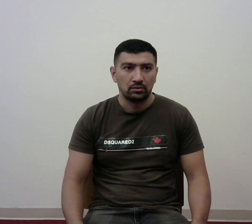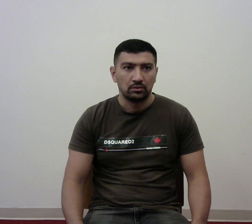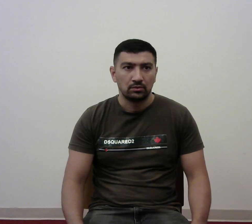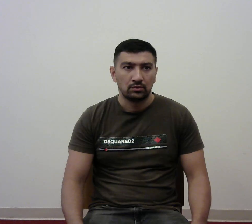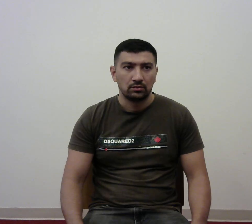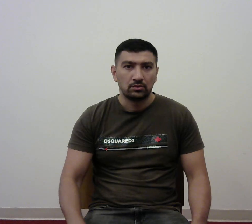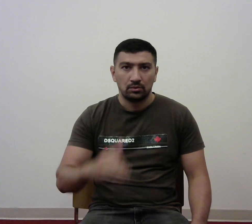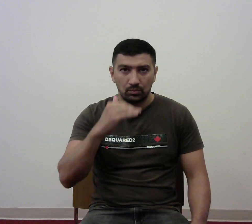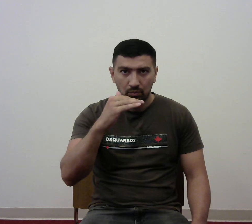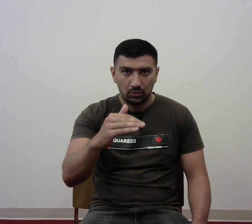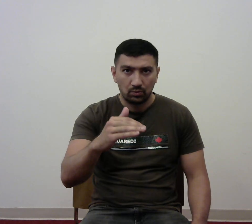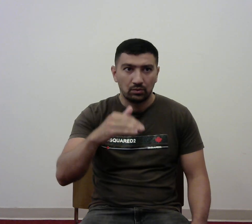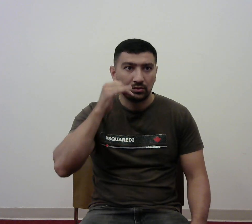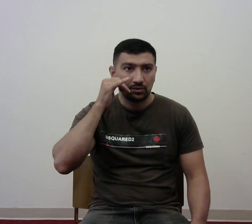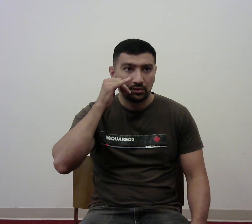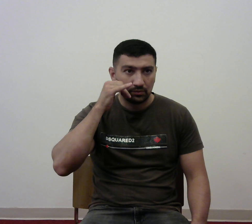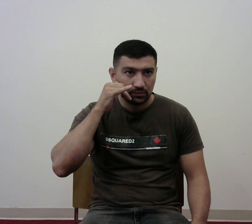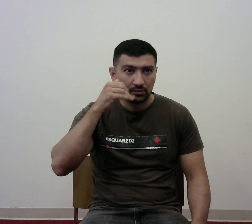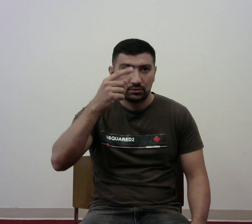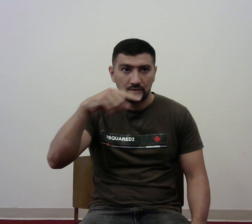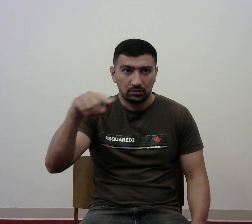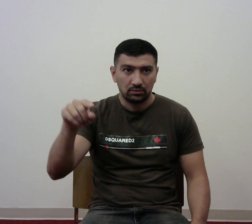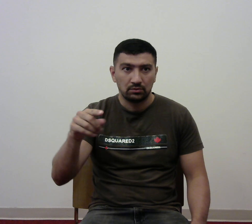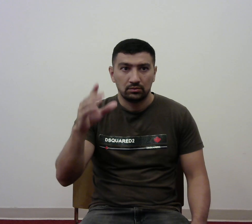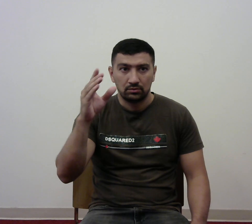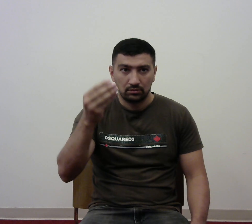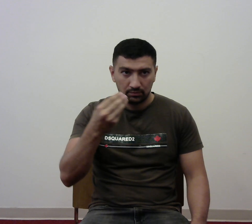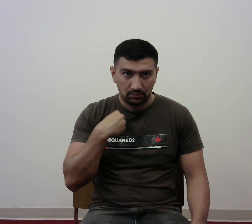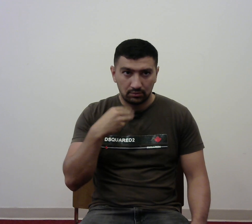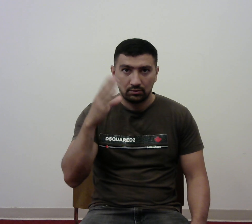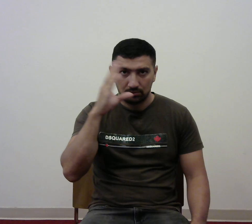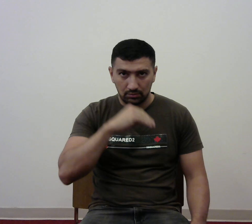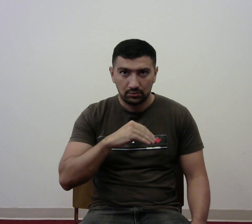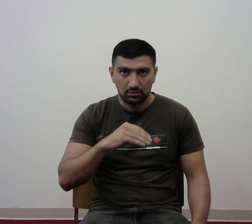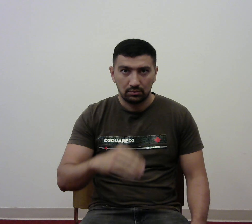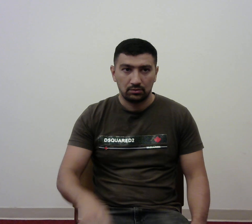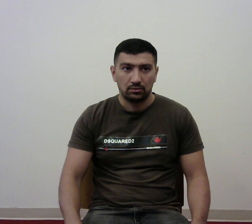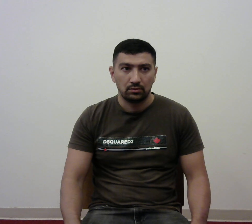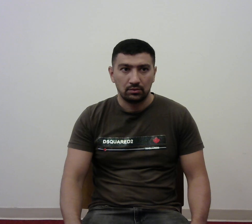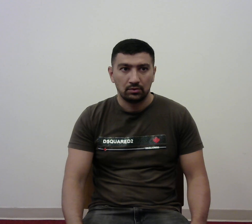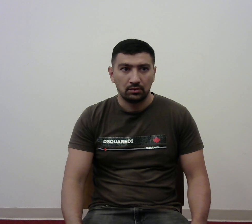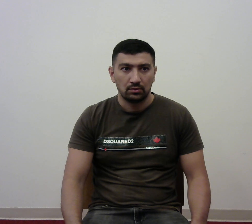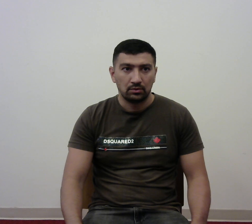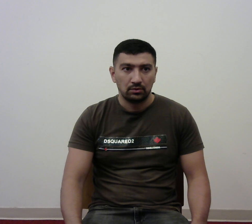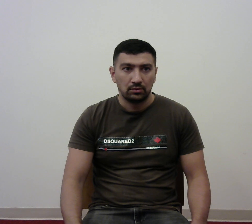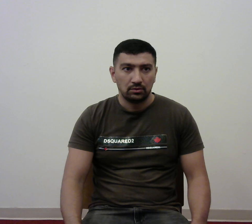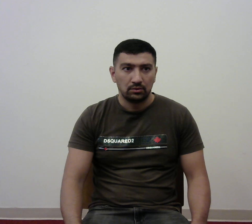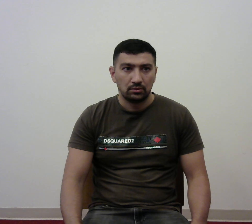Siz telefon nömrənizi verə bilərsinizmi?